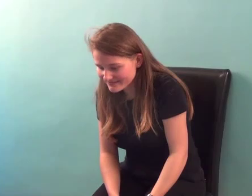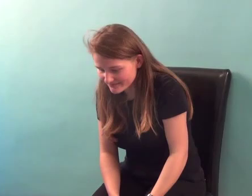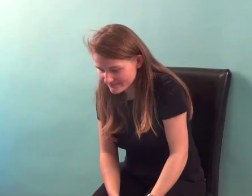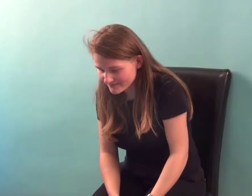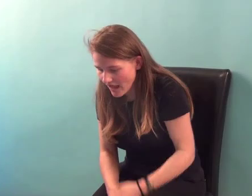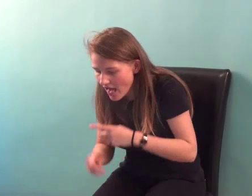Kiedy?